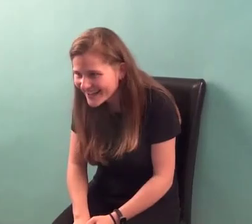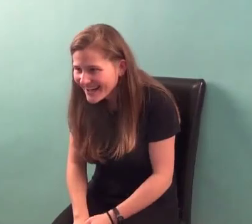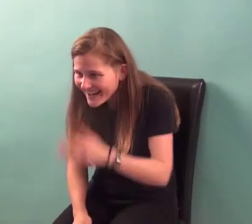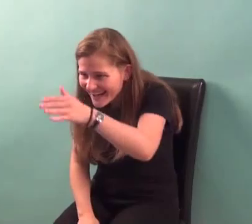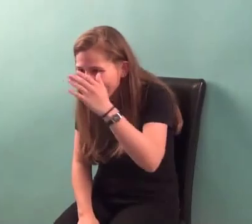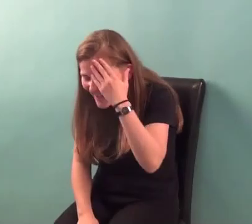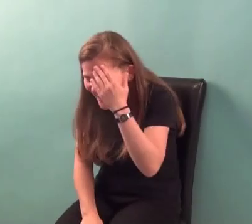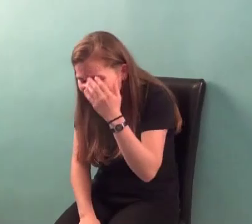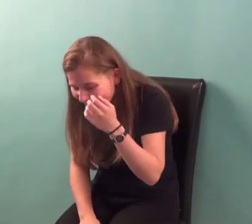Tak, wiem, wiem.